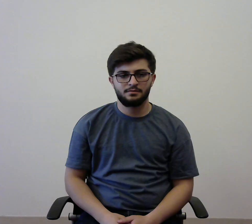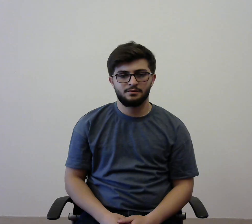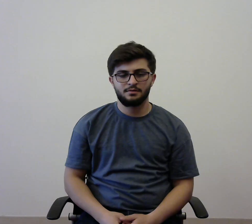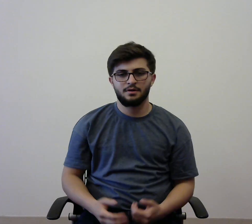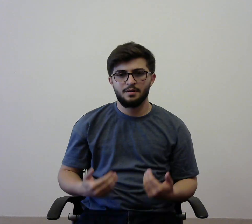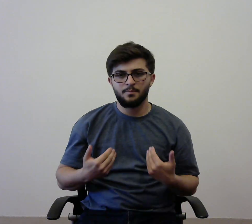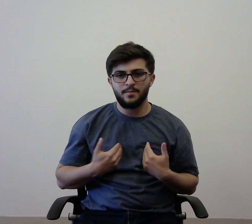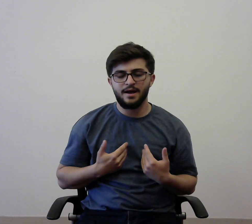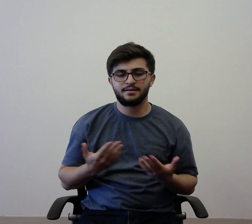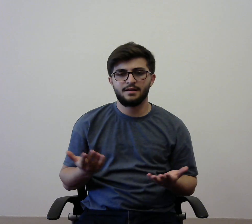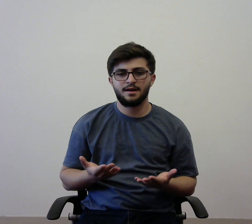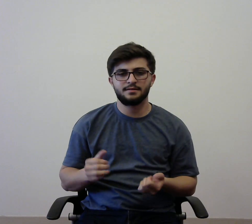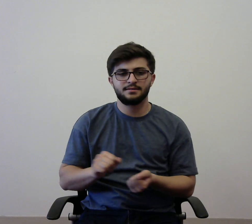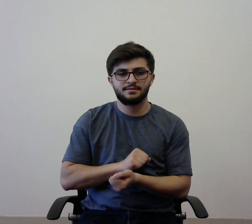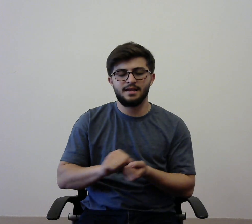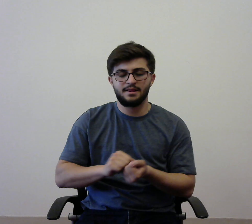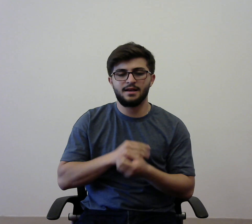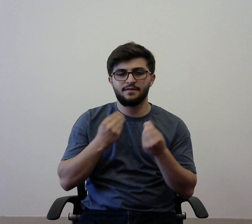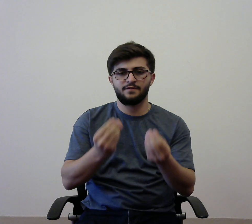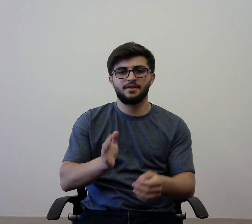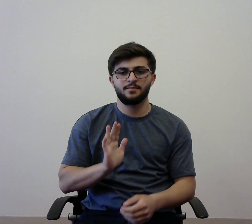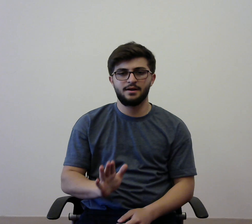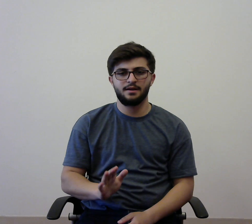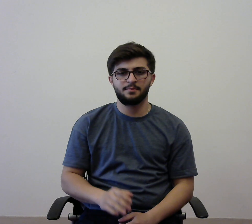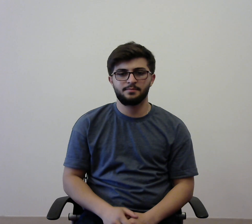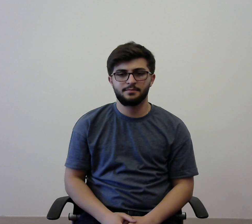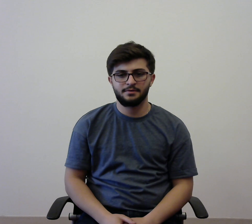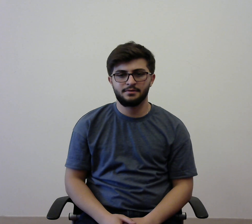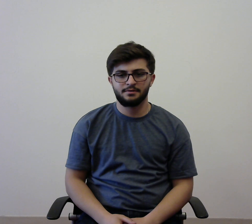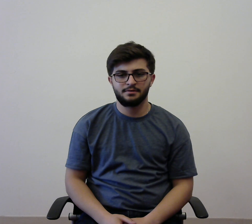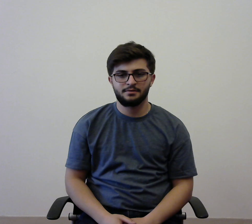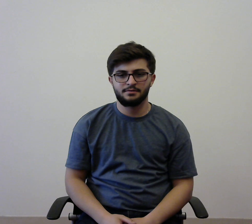Mən hansı sənədləri verməliyəm?